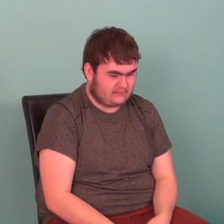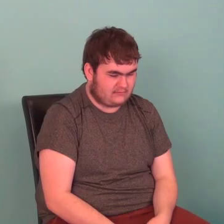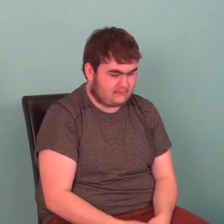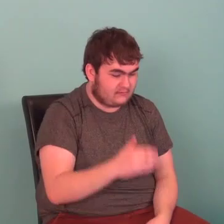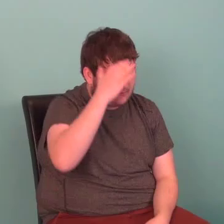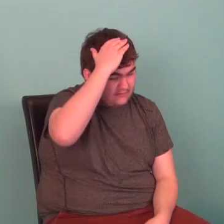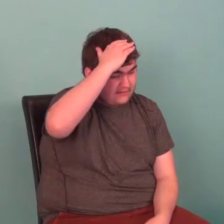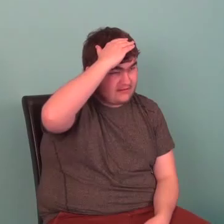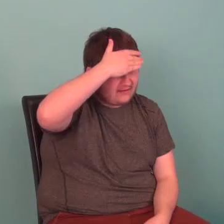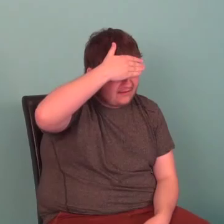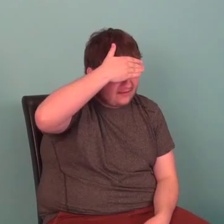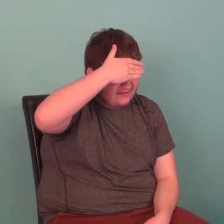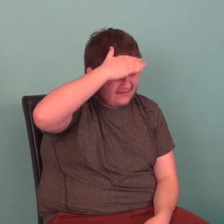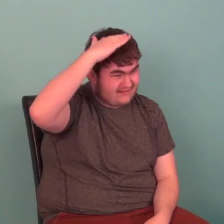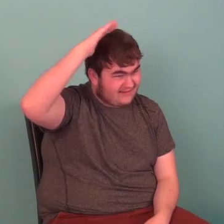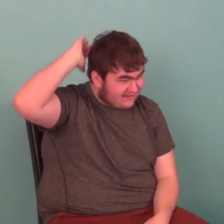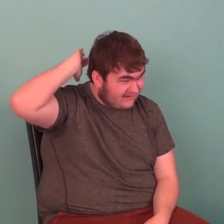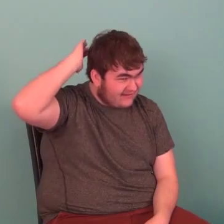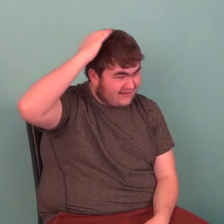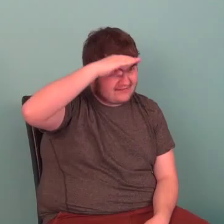Kask założony za nisko i za bardzo do tyłu.